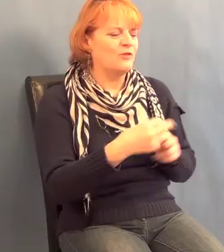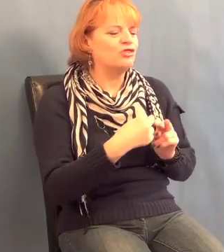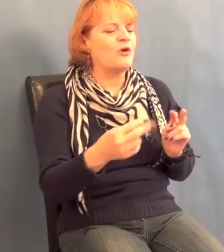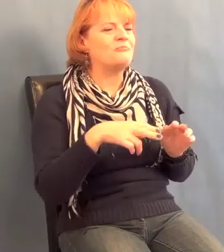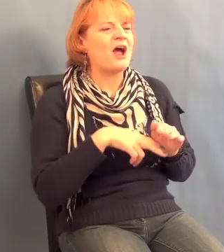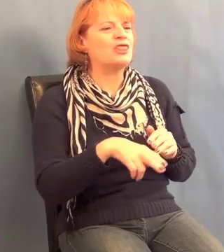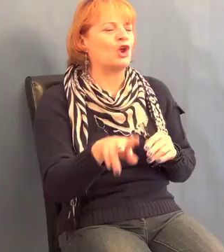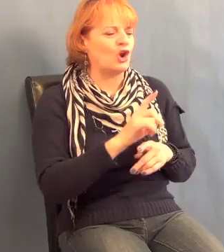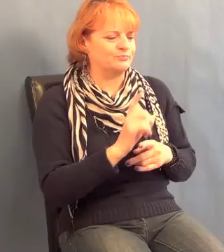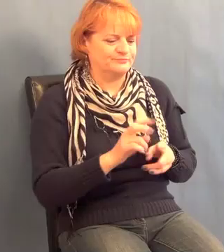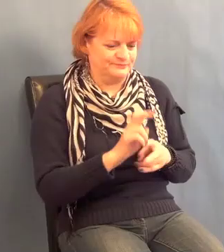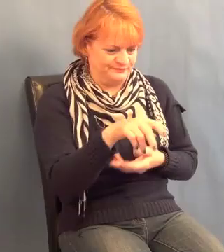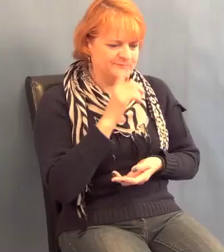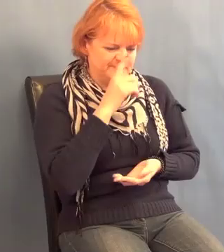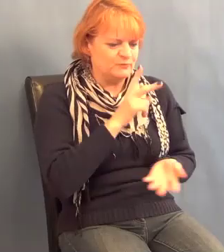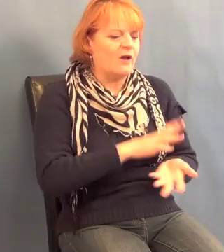Krawędź peronu w metrze, nie wolno przekroczyć krawędzi.